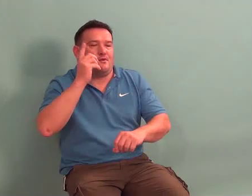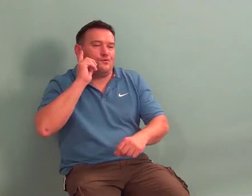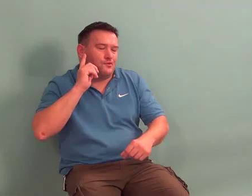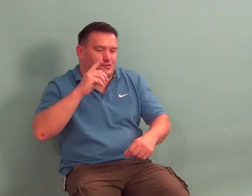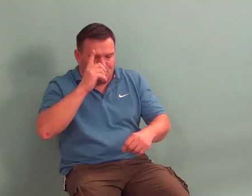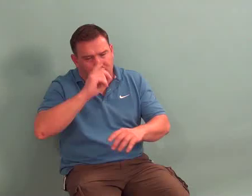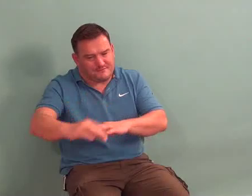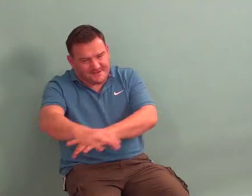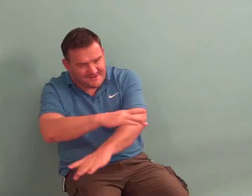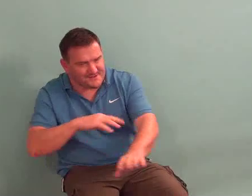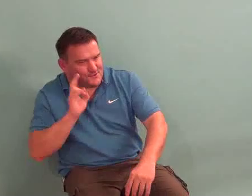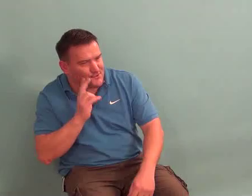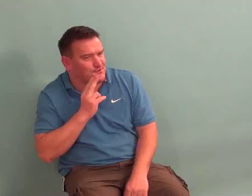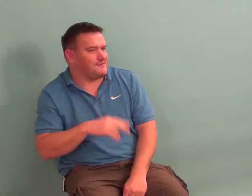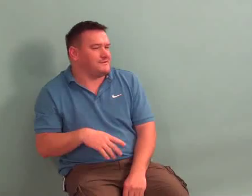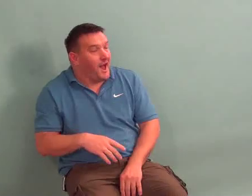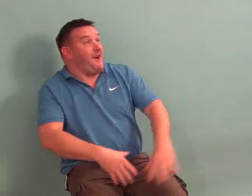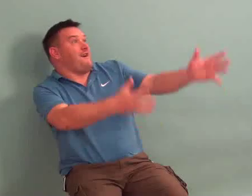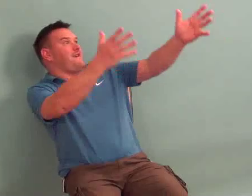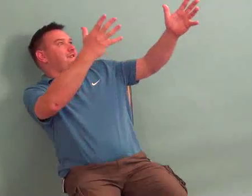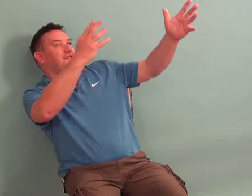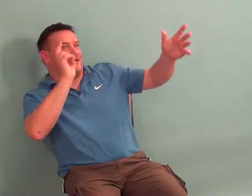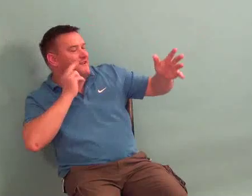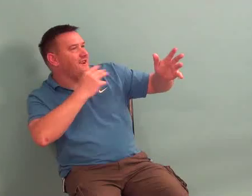Głusi siedzą i witają Głuchego.